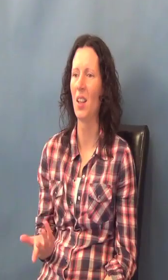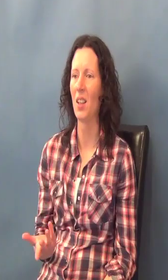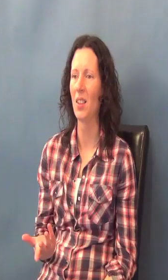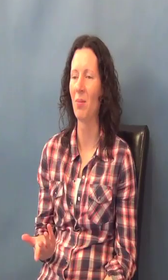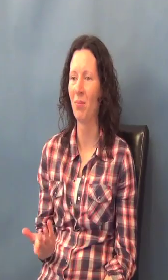Zakaz.